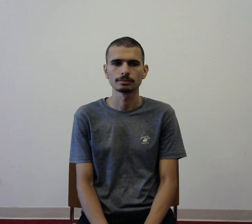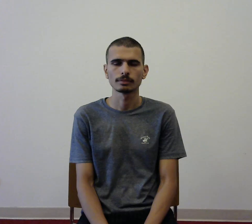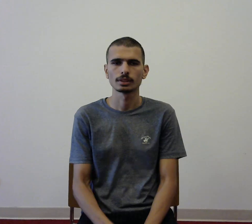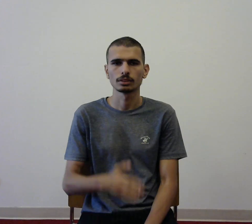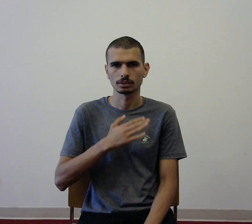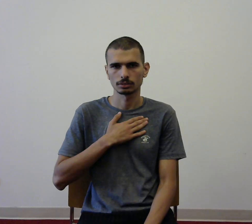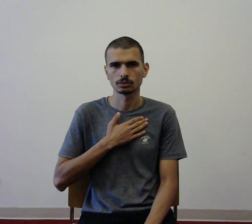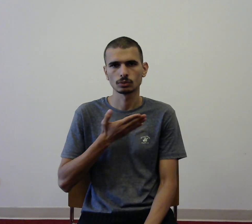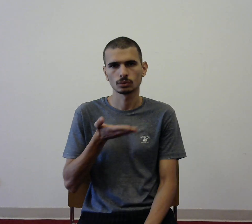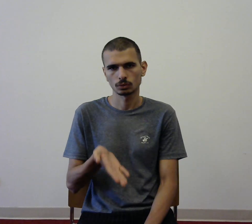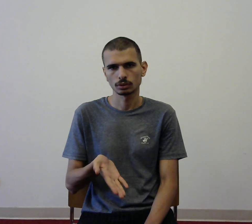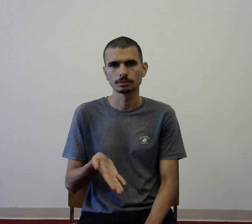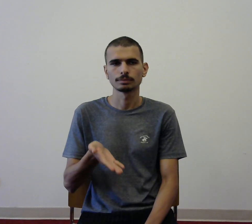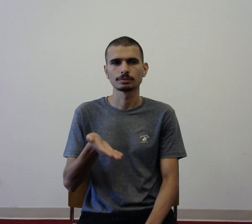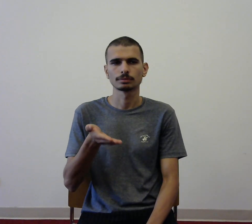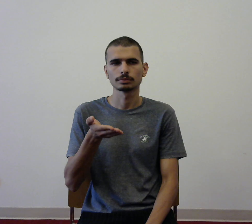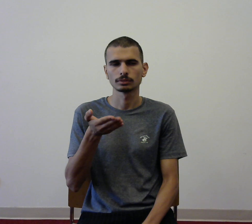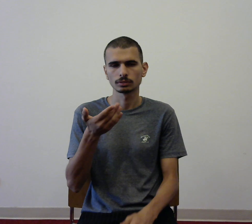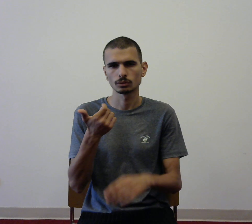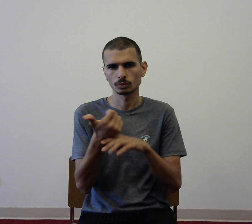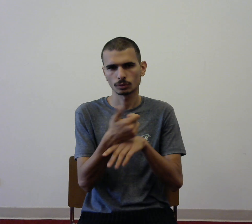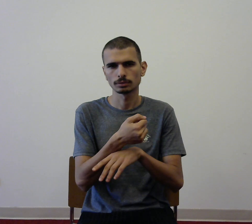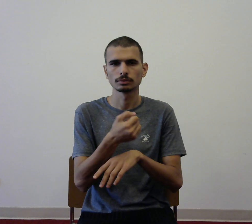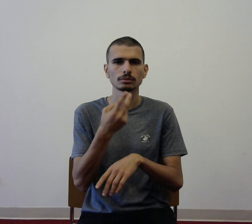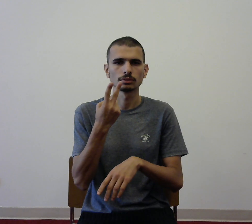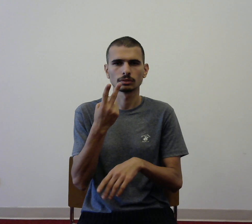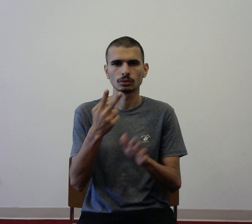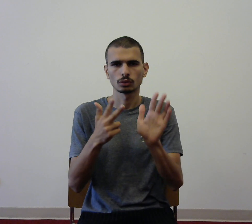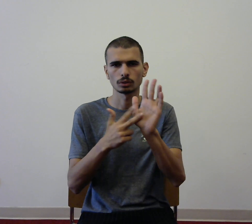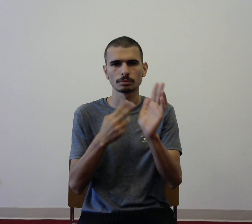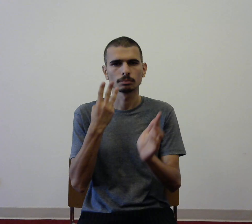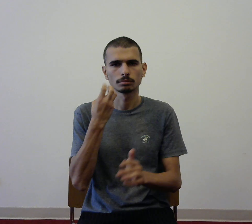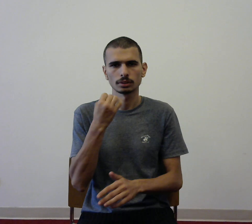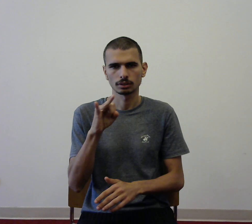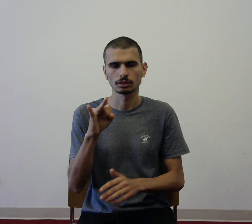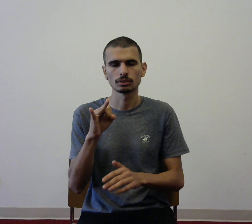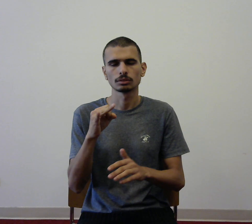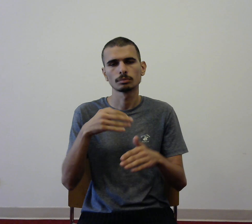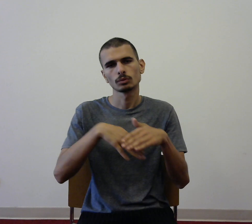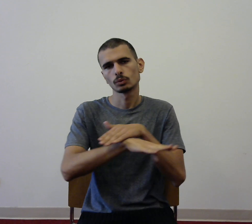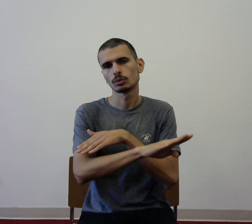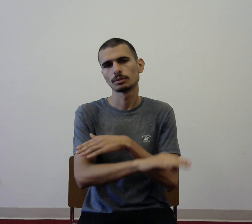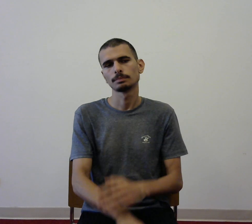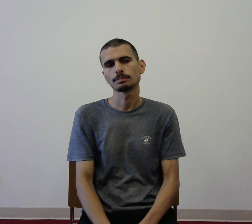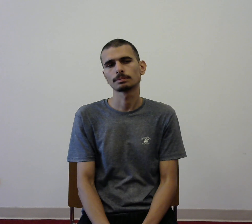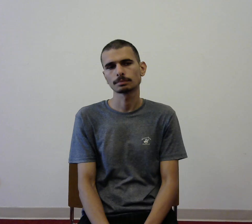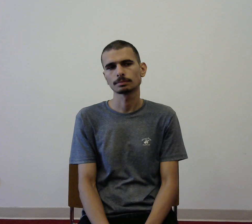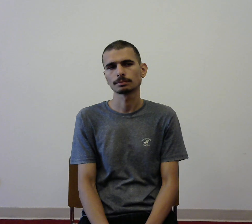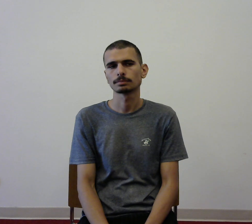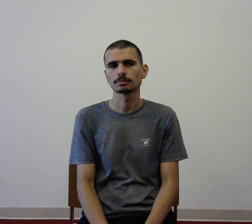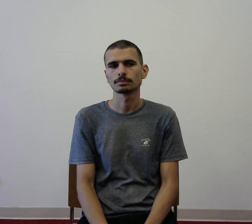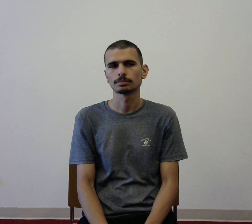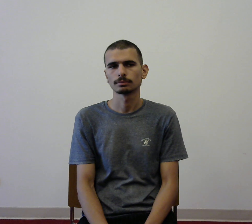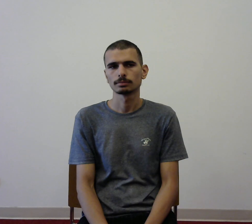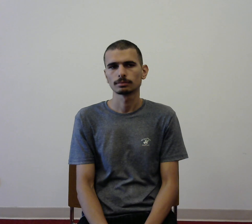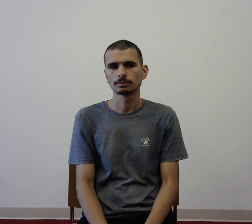Mən burdan çıxıb 28 maya gedəcəm